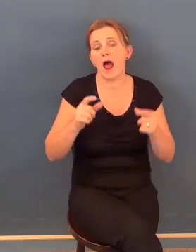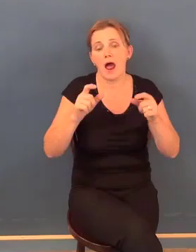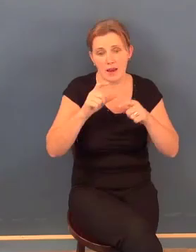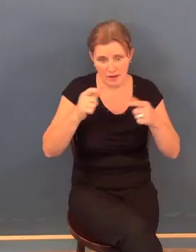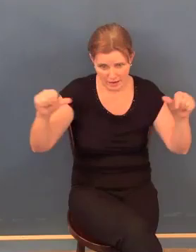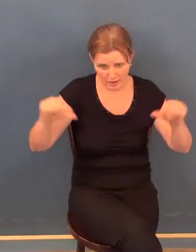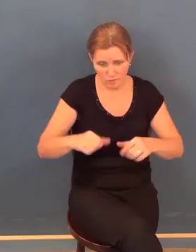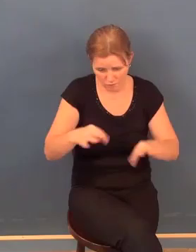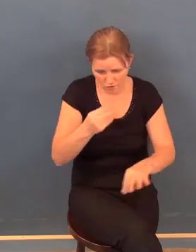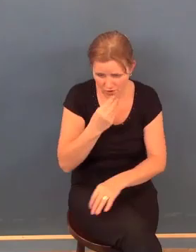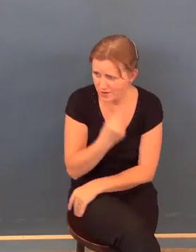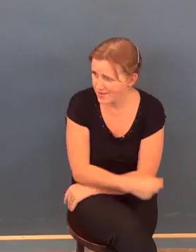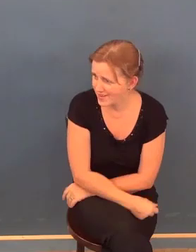W restauracji można jeść.